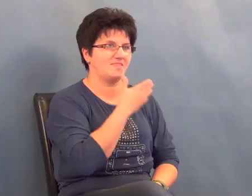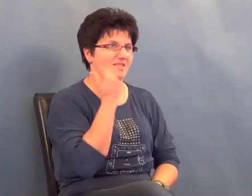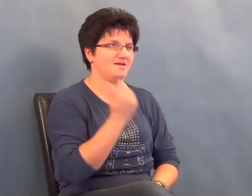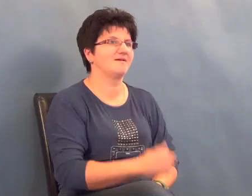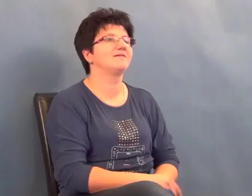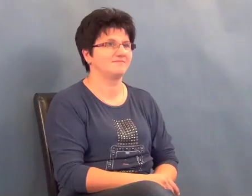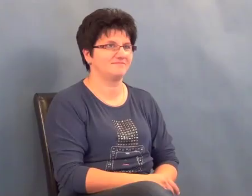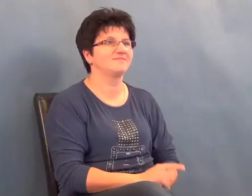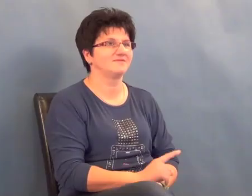Nie ma?